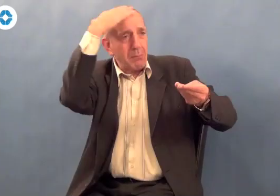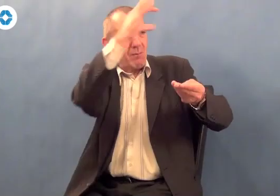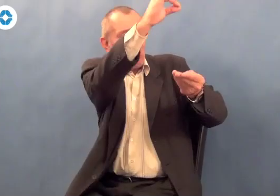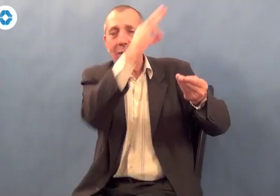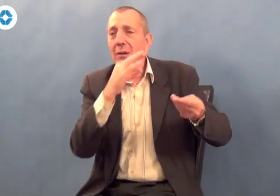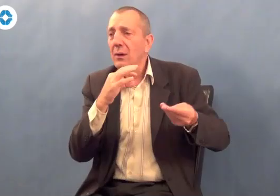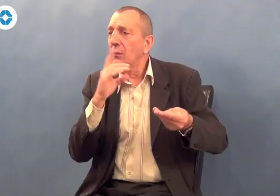Chłopak potwierdza.